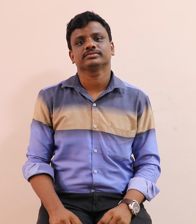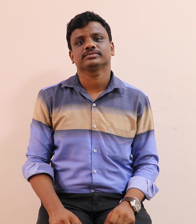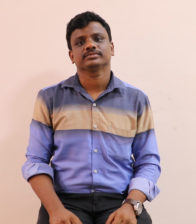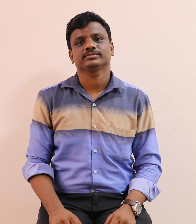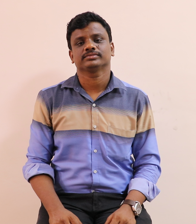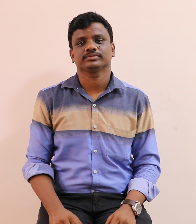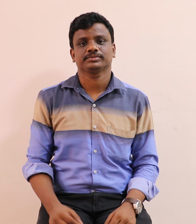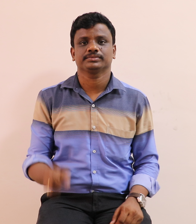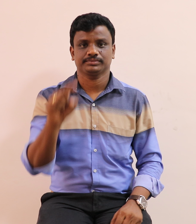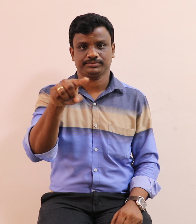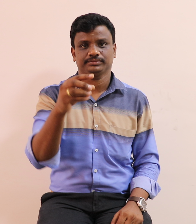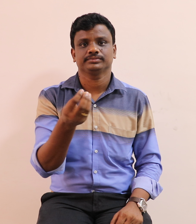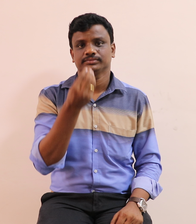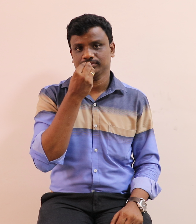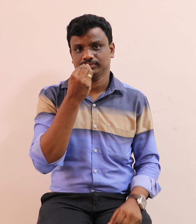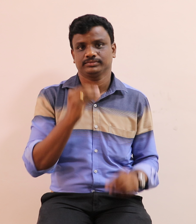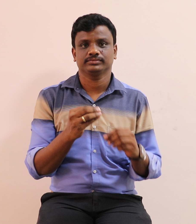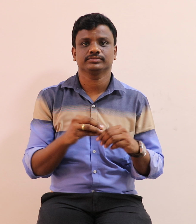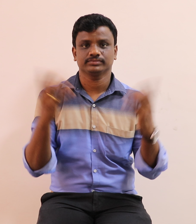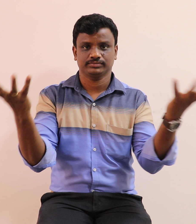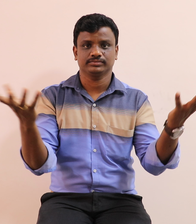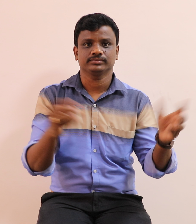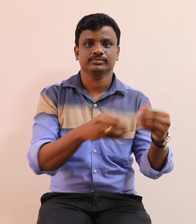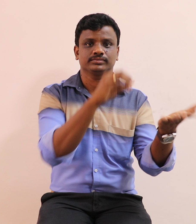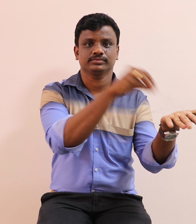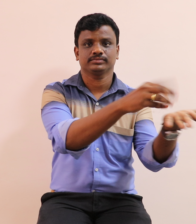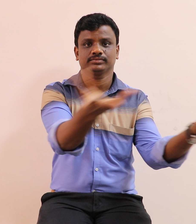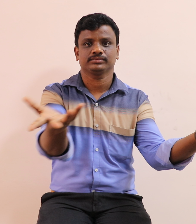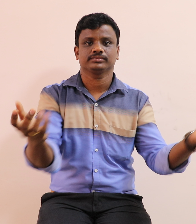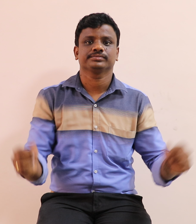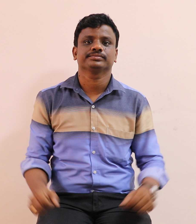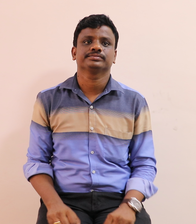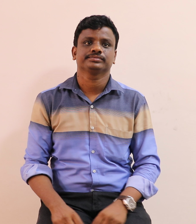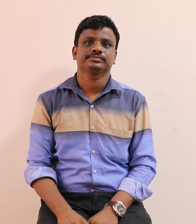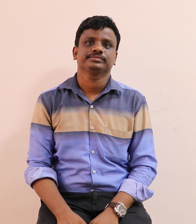do you need something